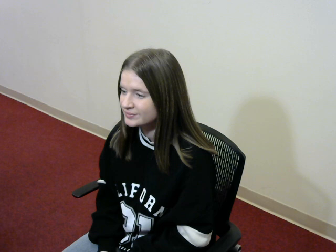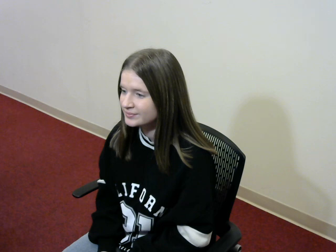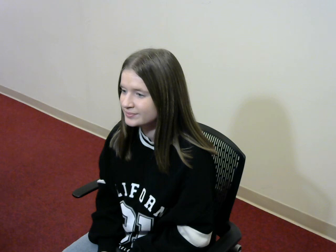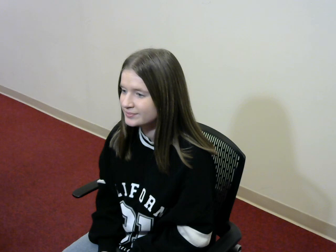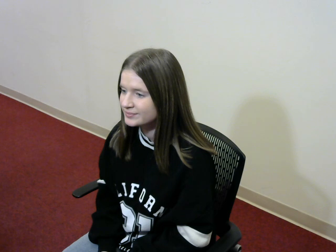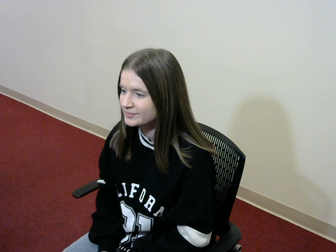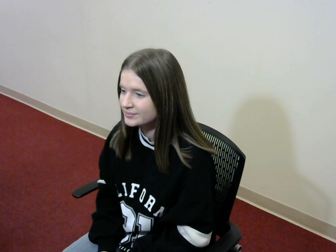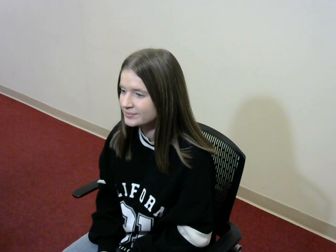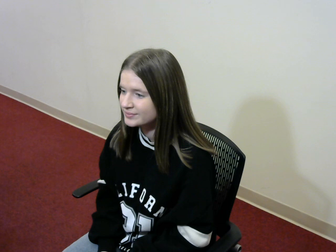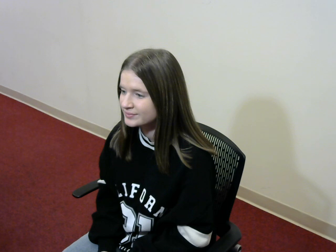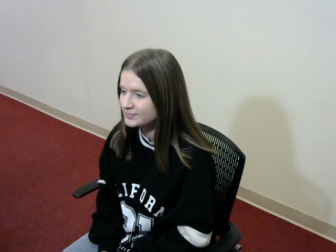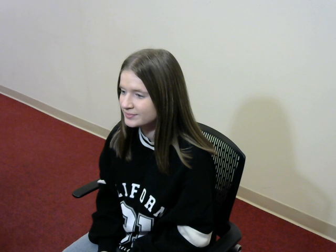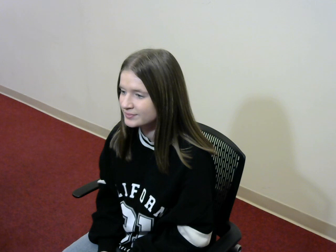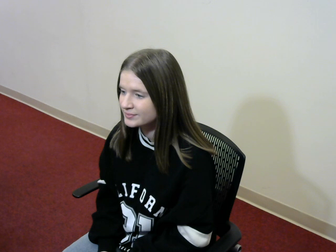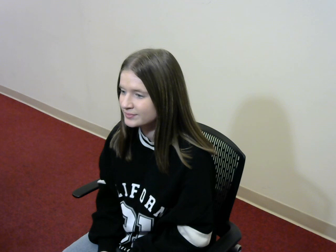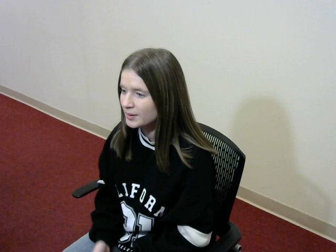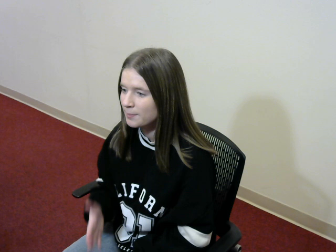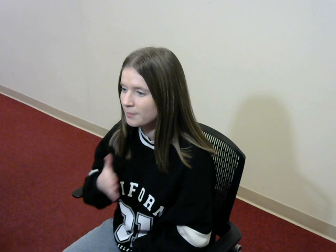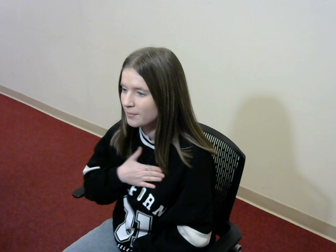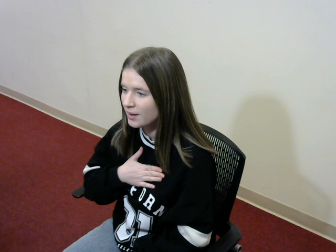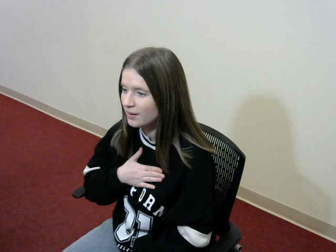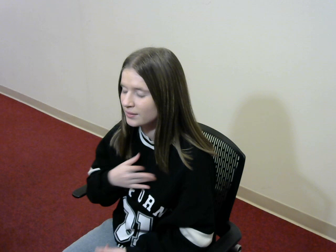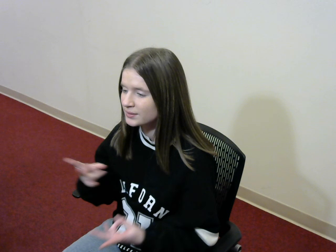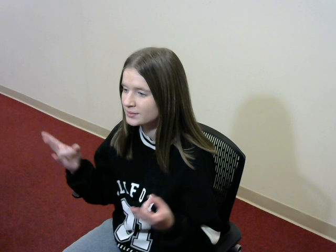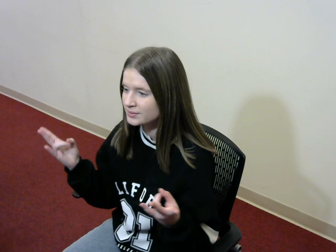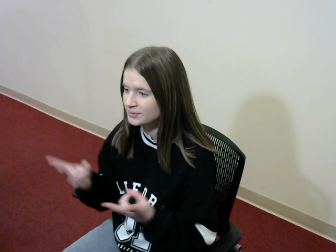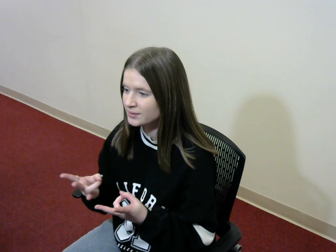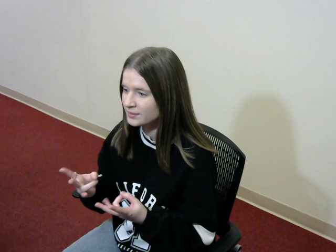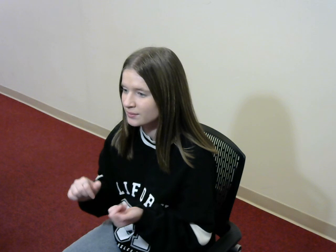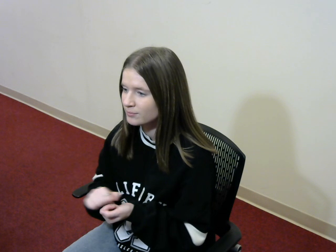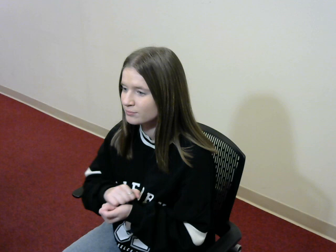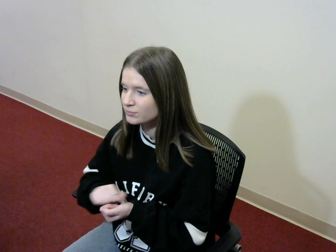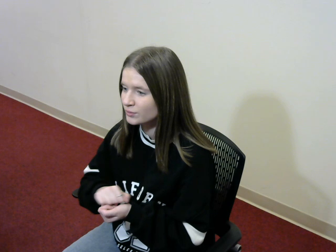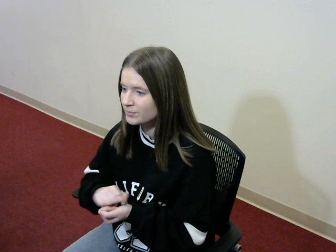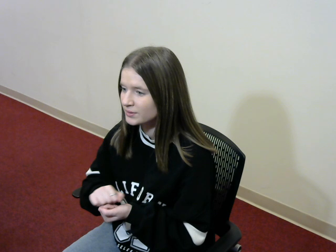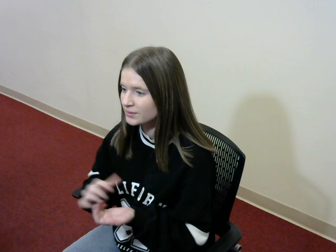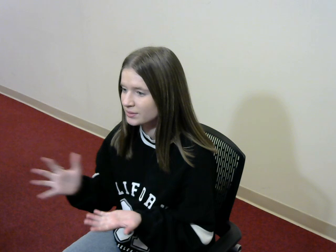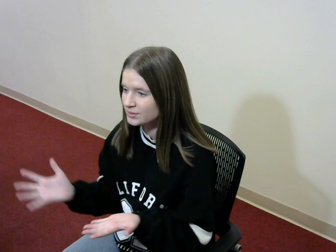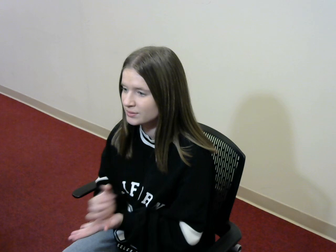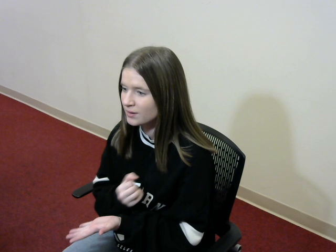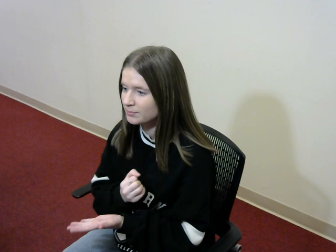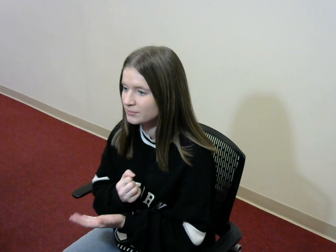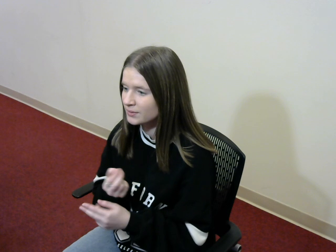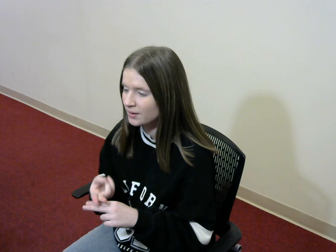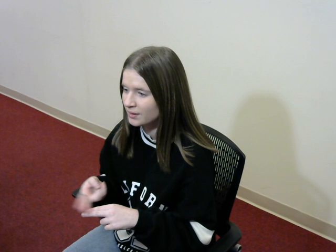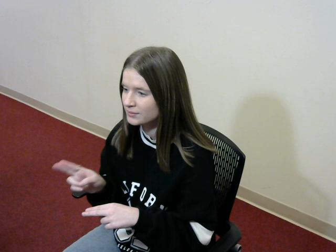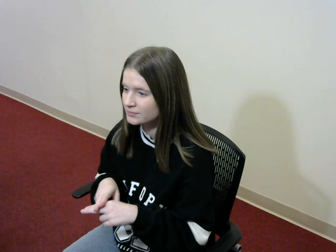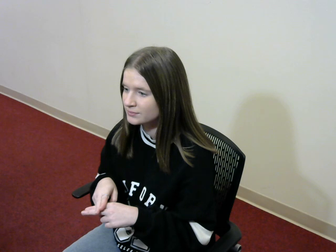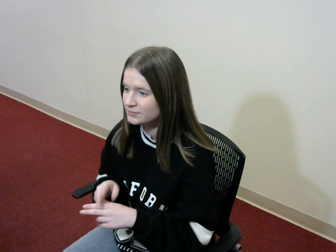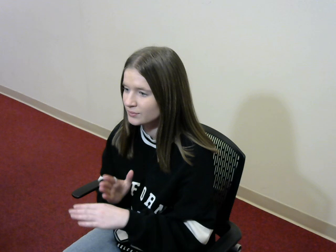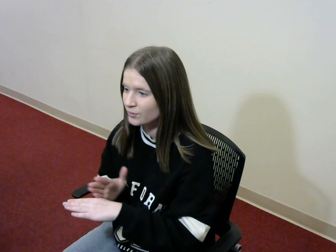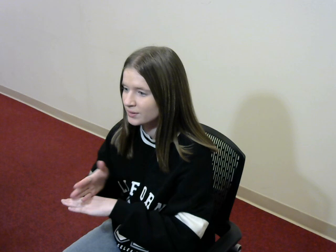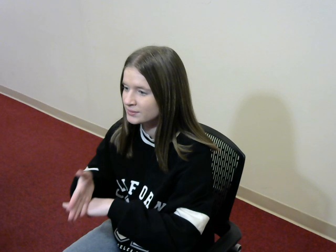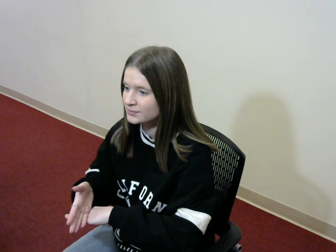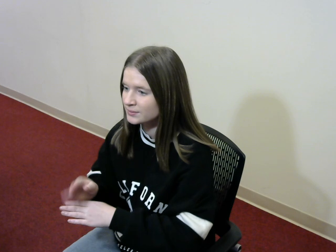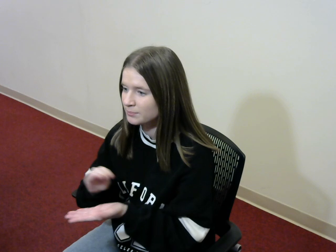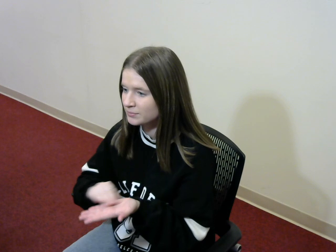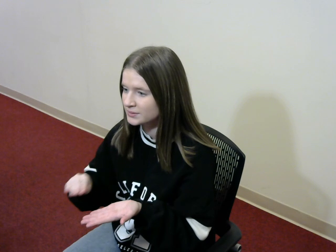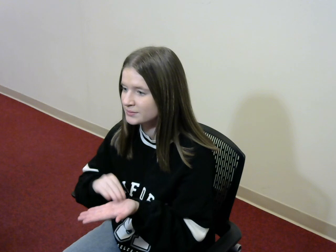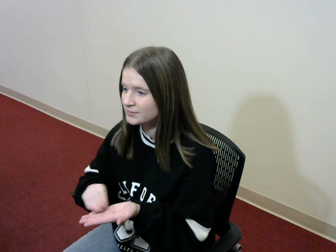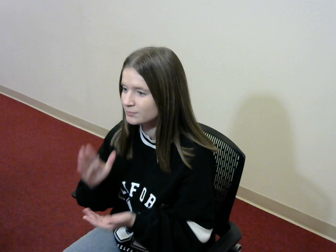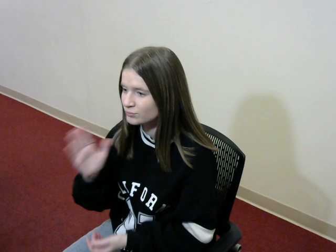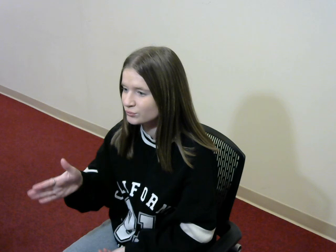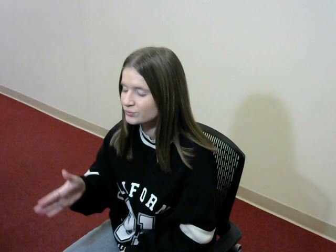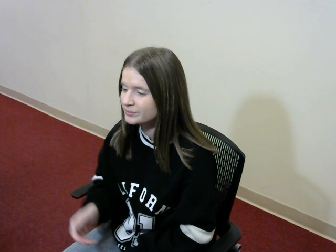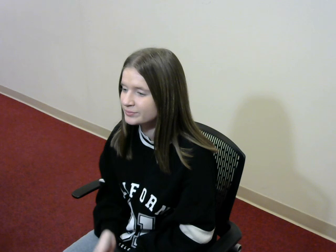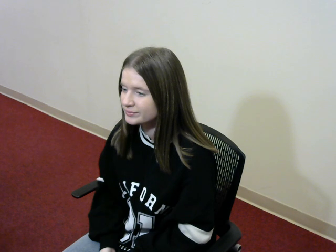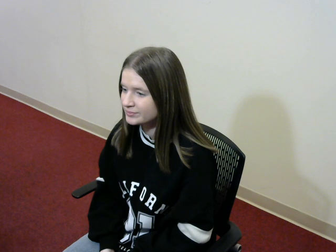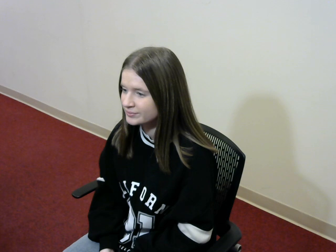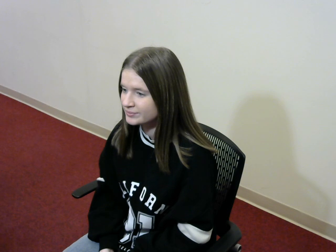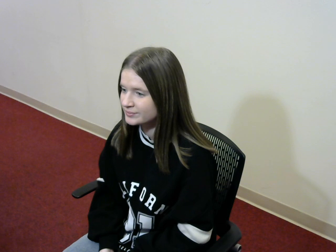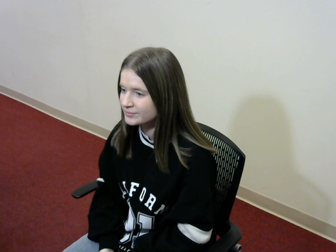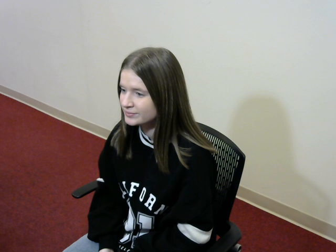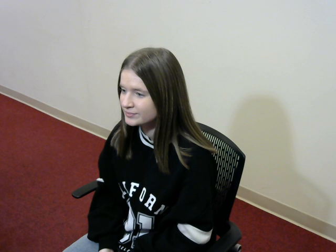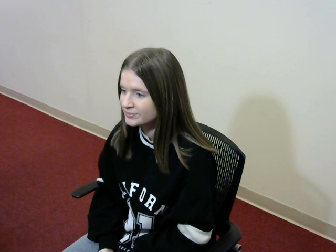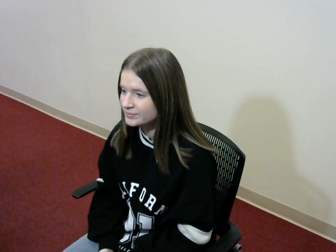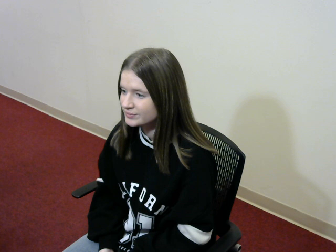Mən lazımlı kağızları tapmaq üçün müraciət yazacam